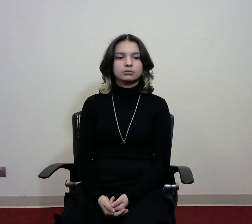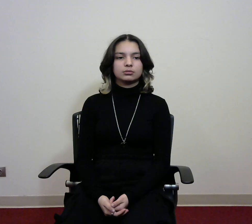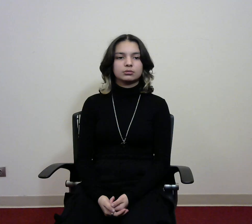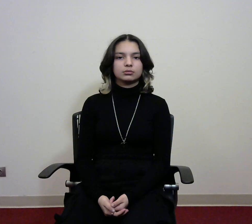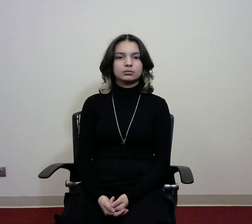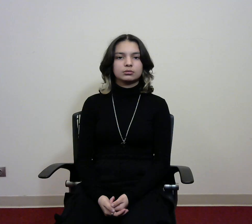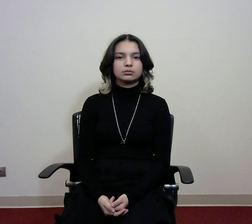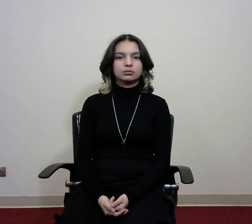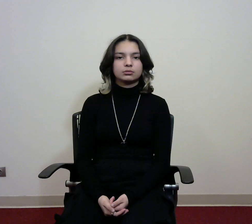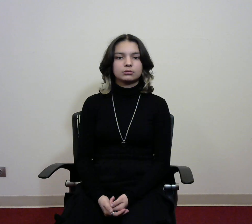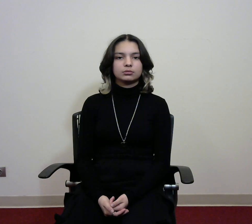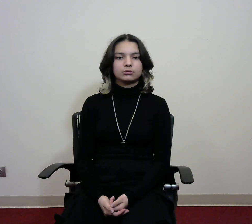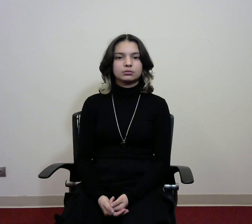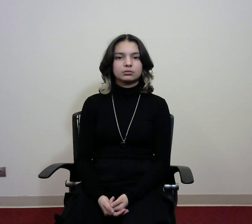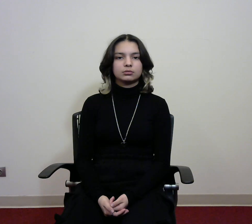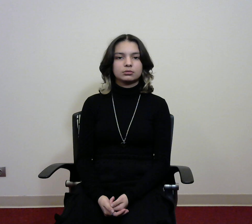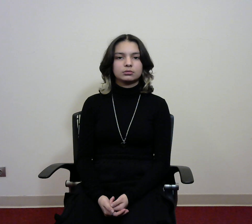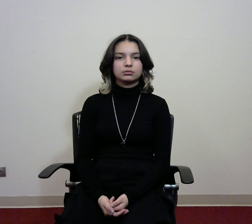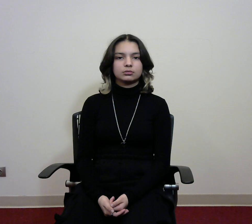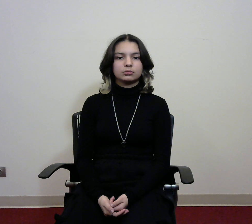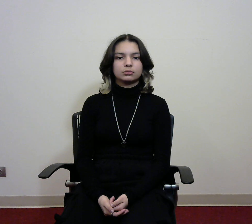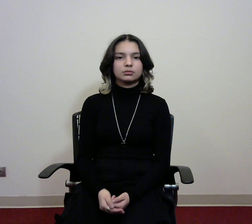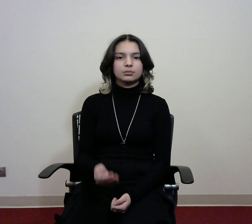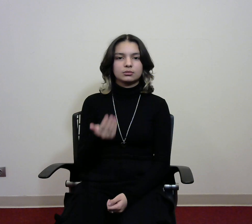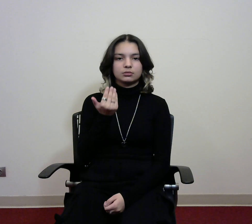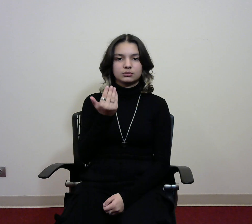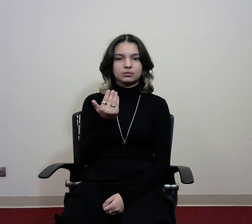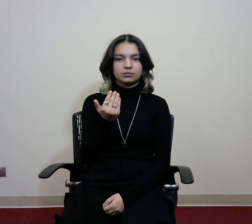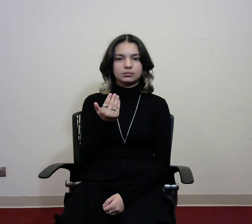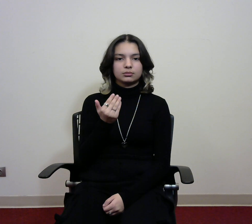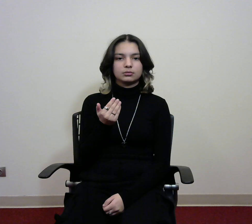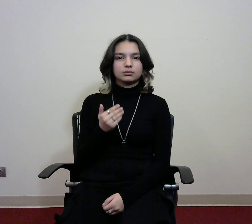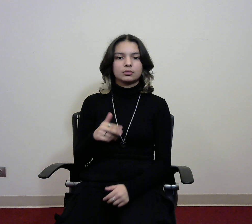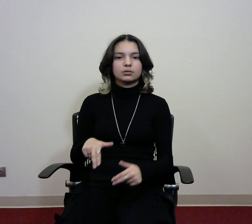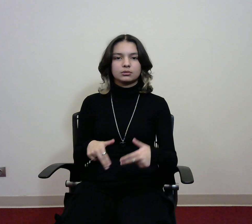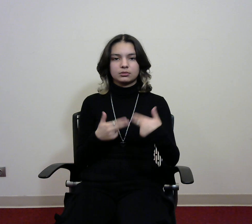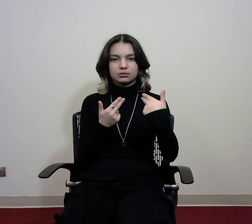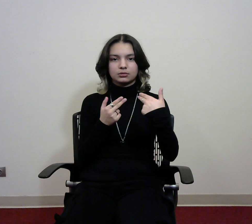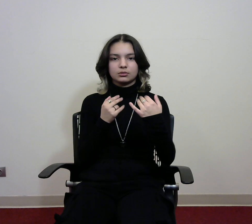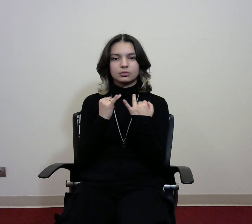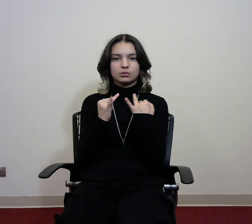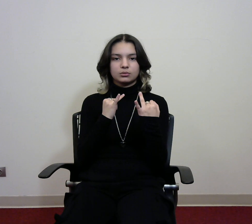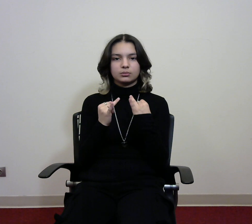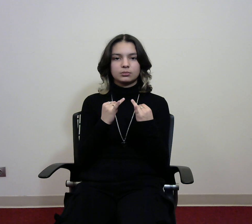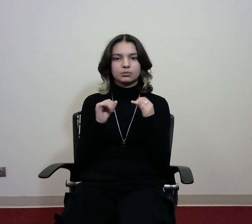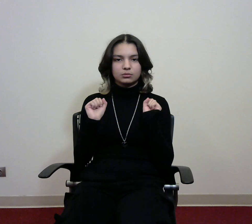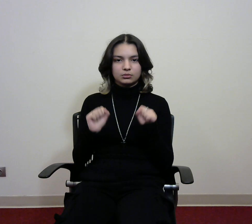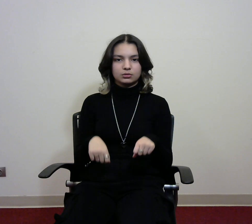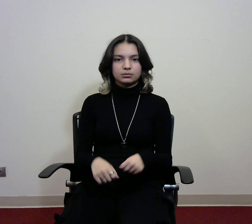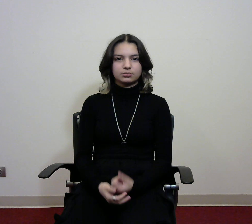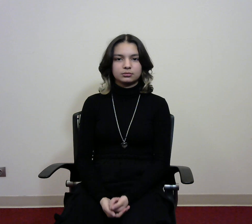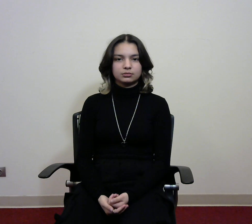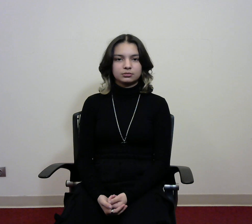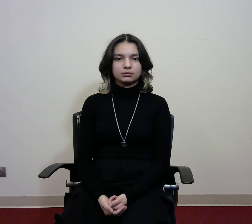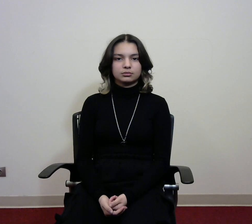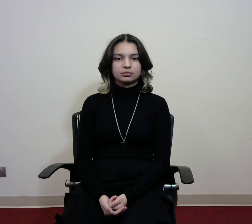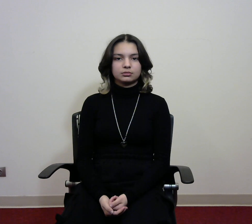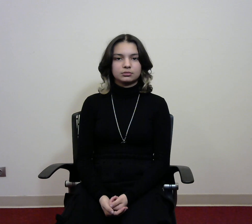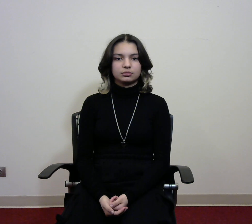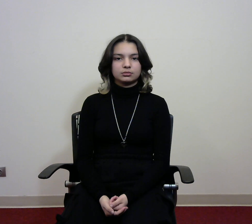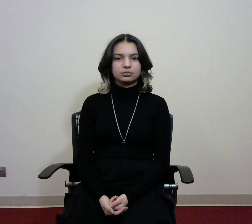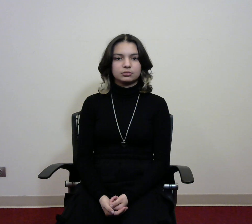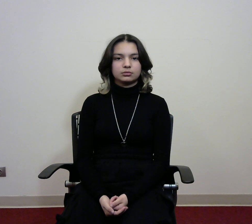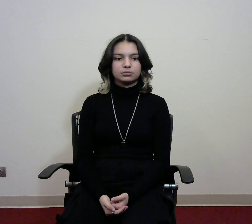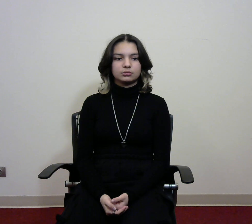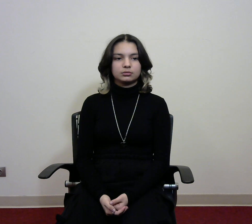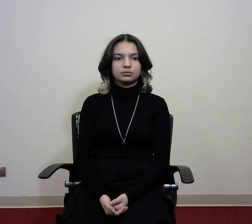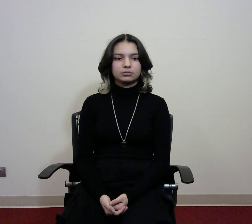Sizinlə görüntülü danışmaq olar?